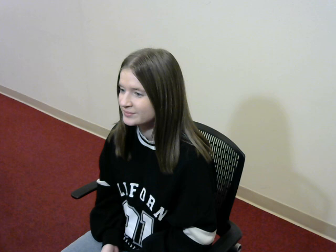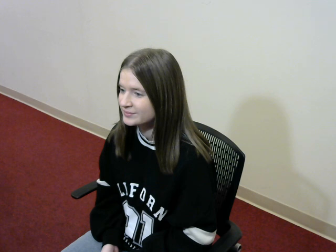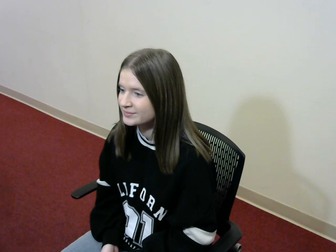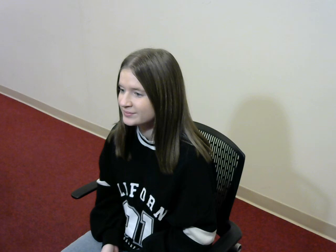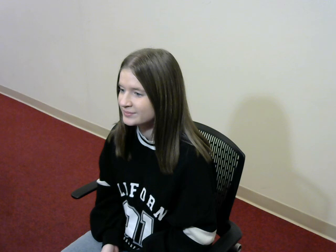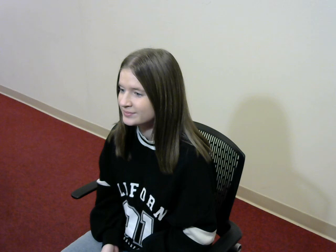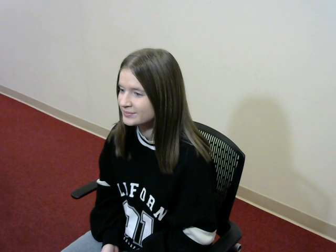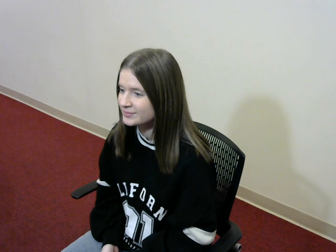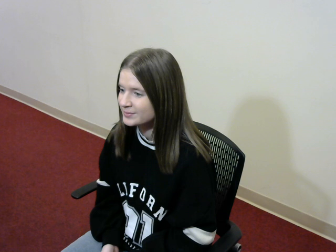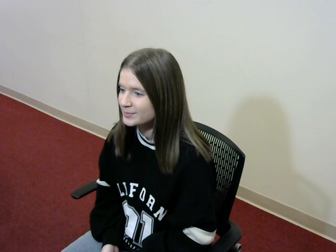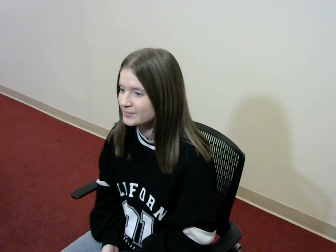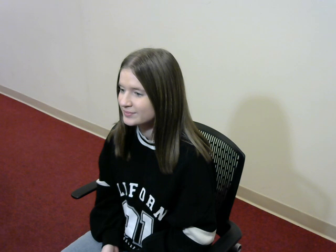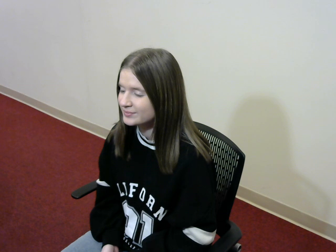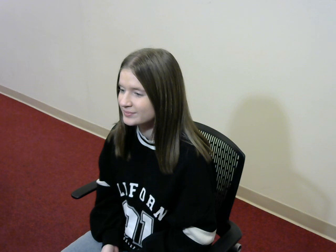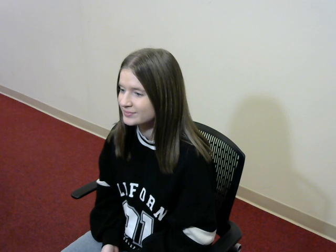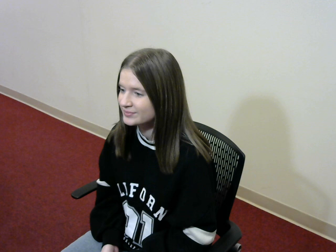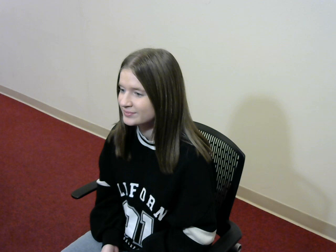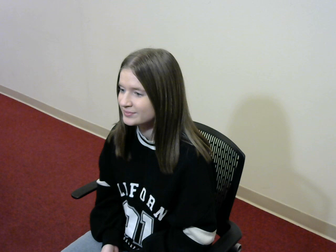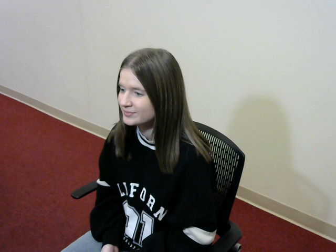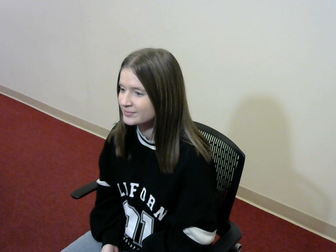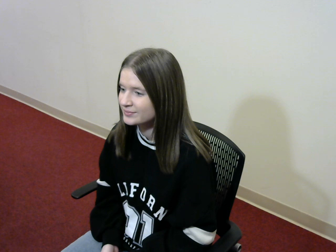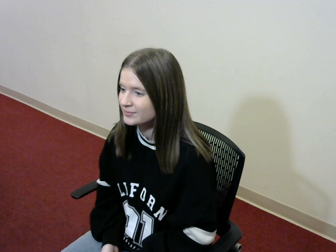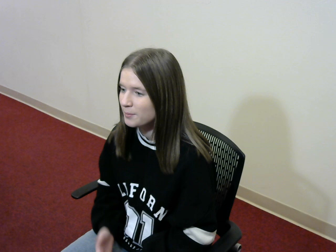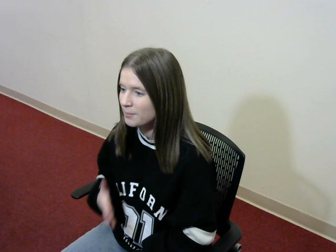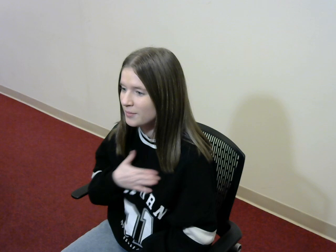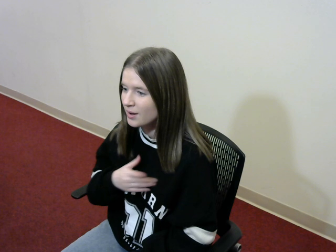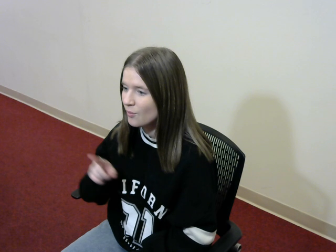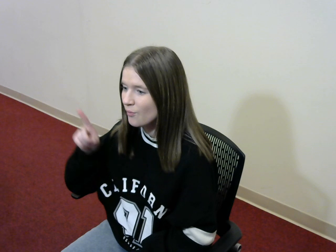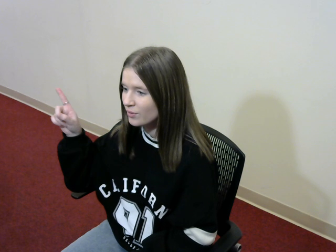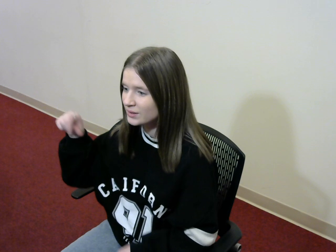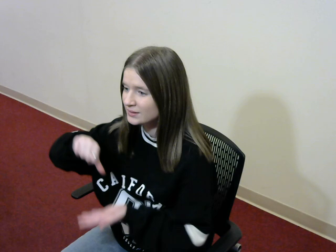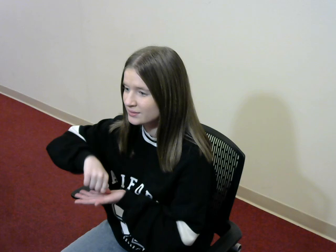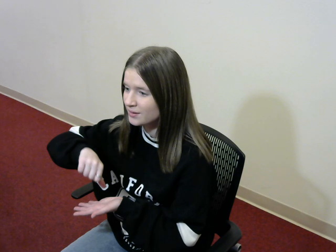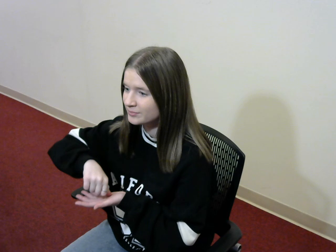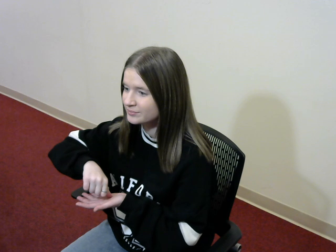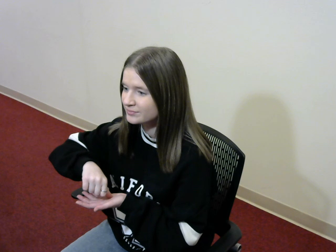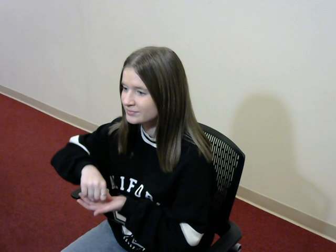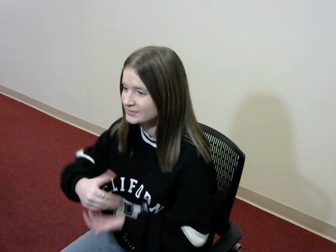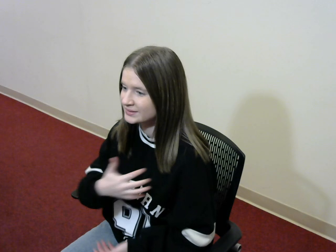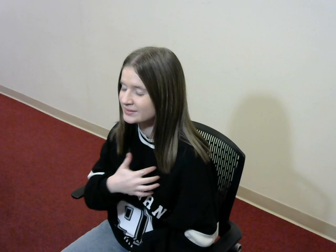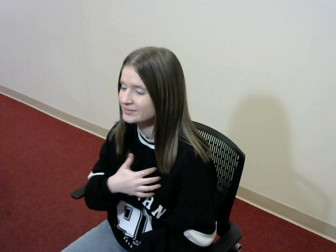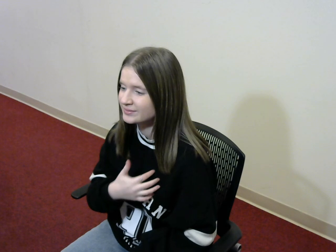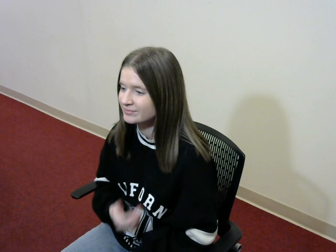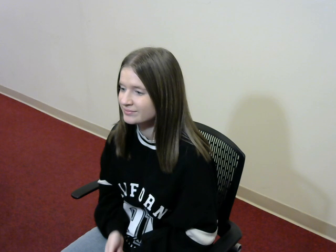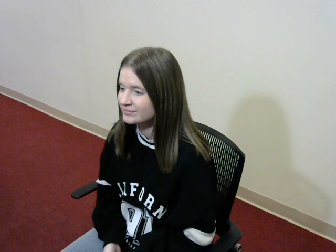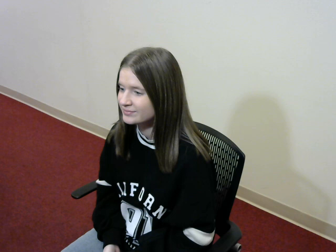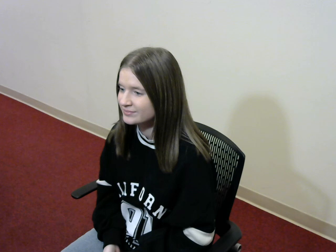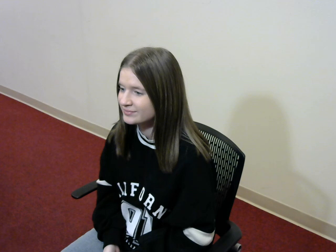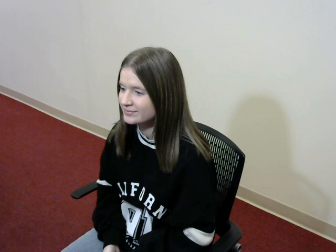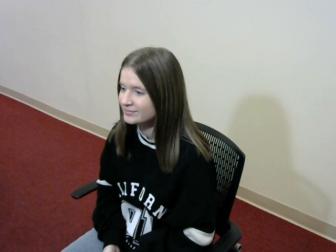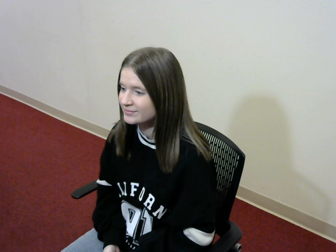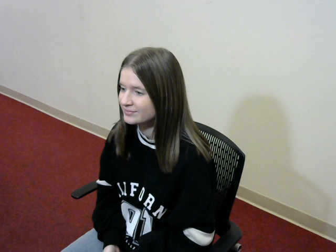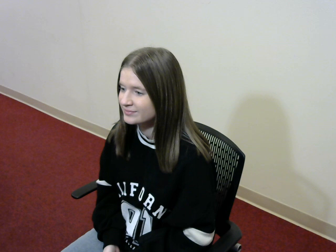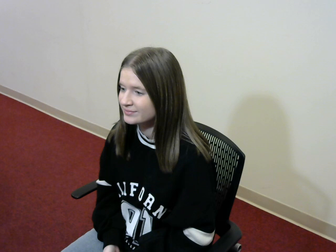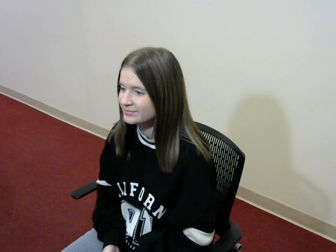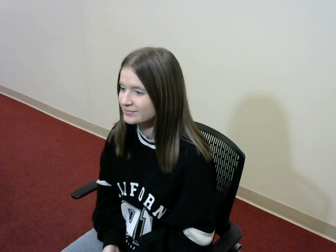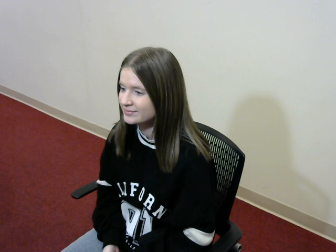Mən orda olmaq istəyərdim